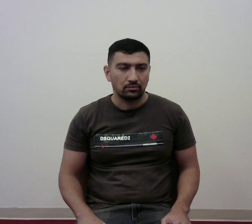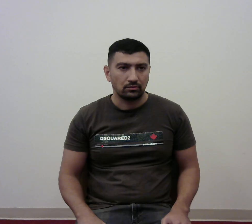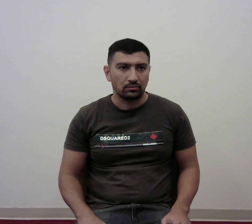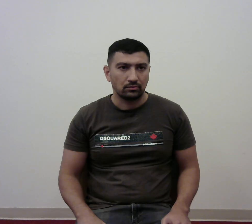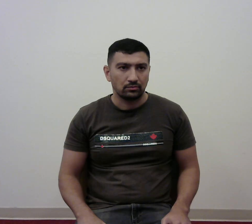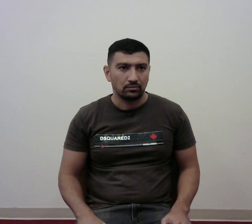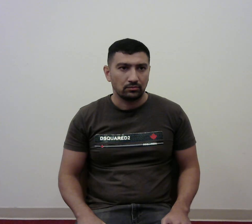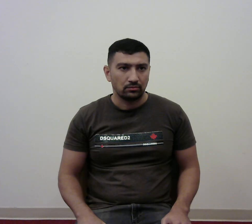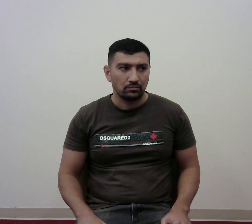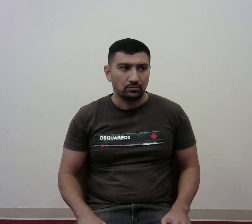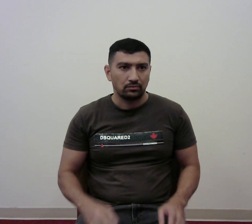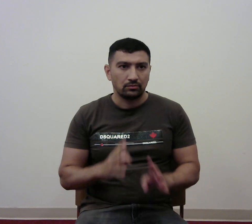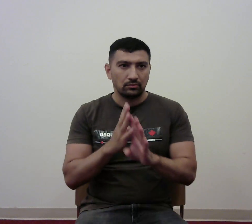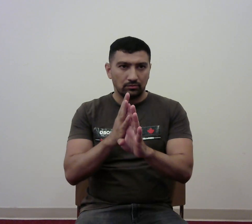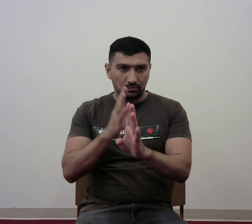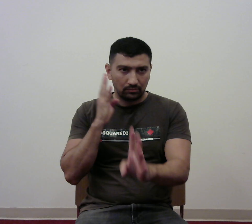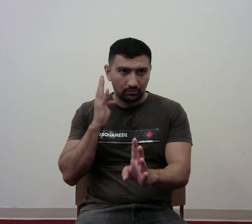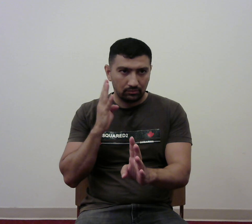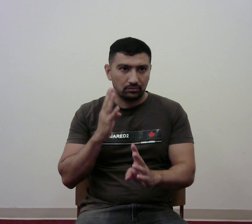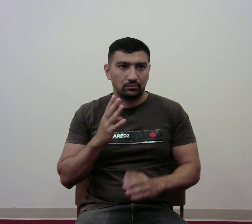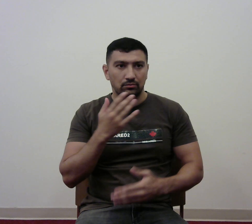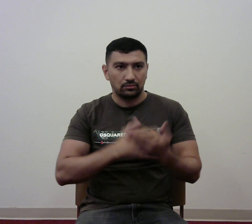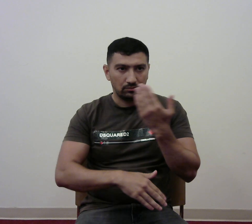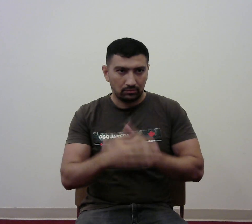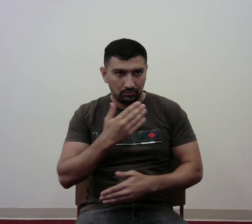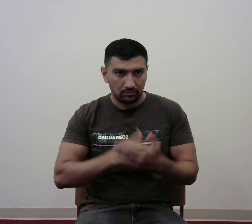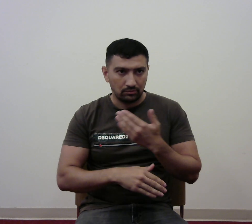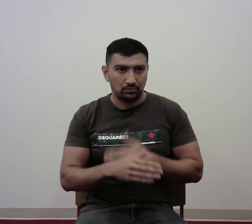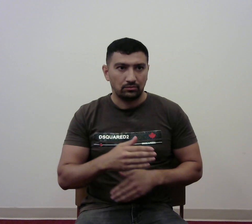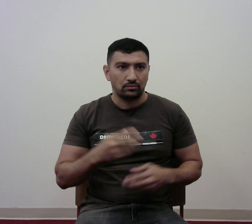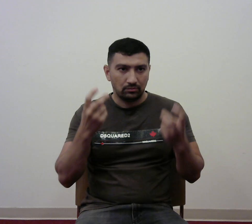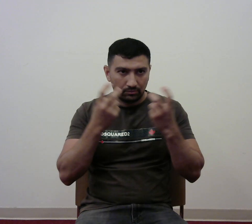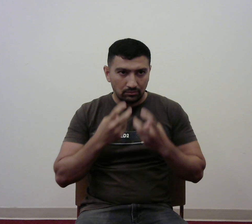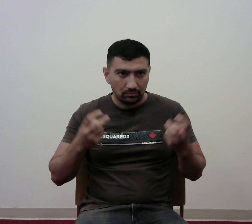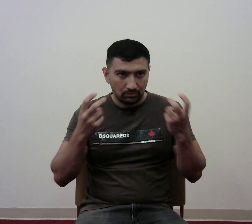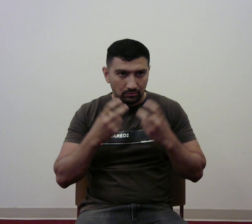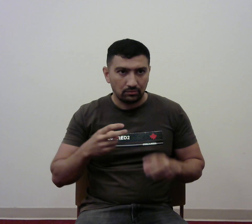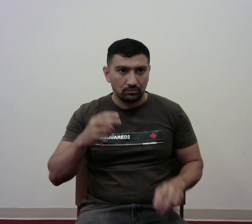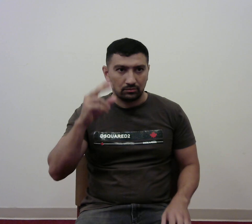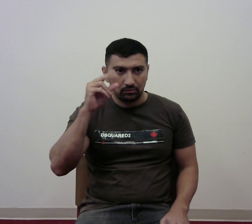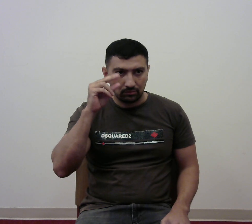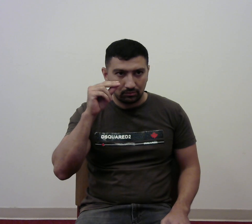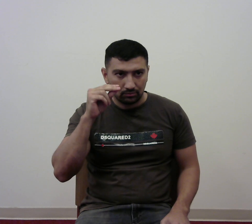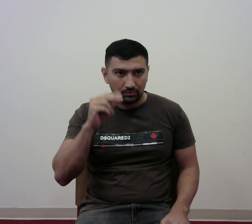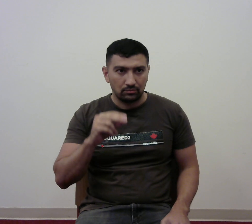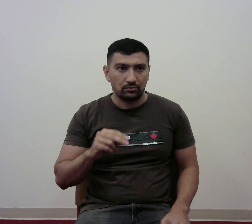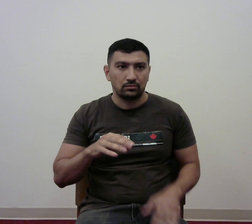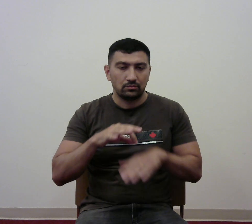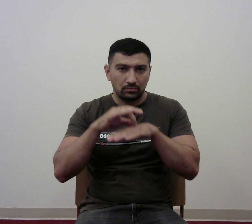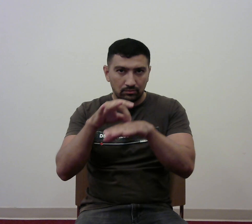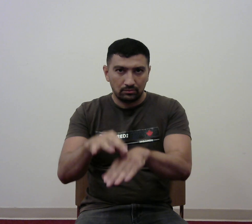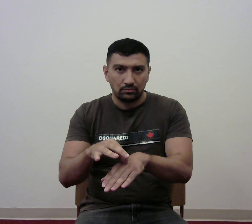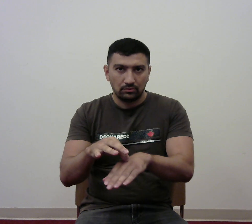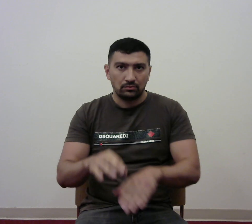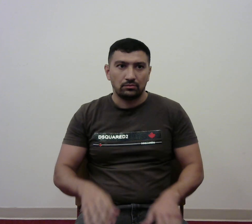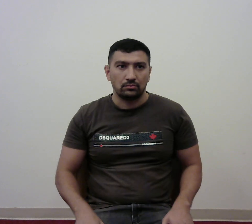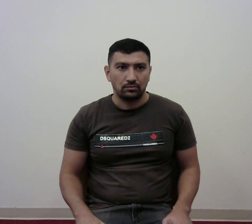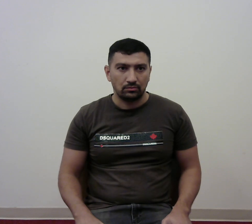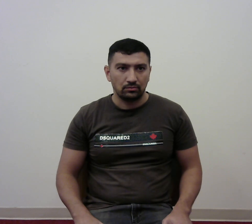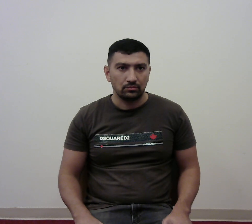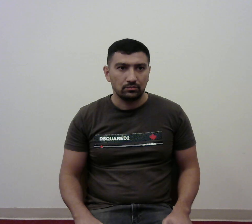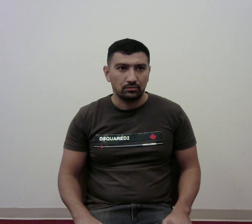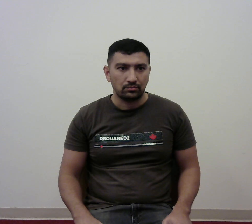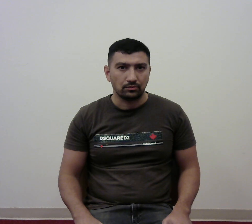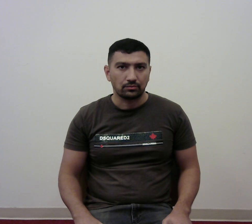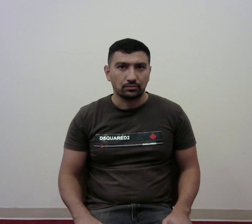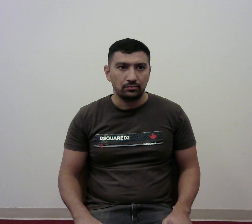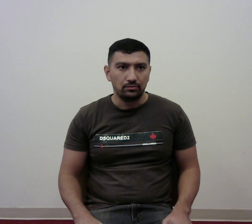Növbəti əlillik müayinəsi nə zaman keçiriləcək?